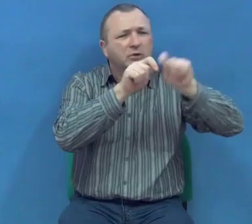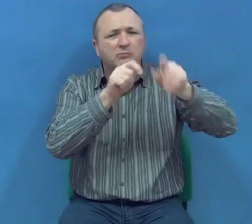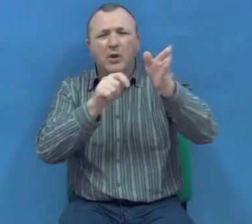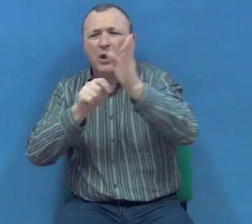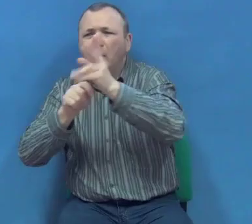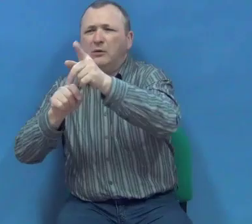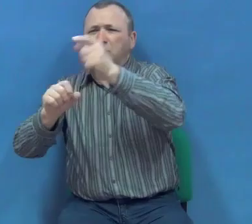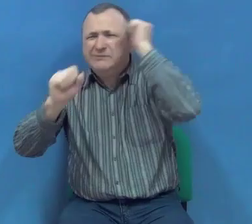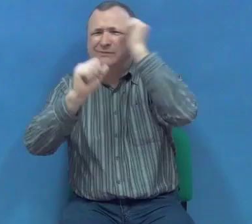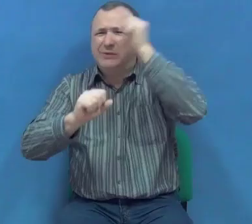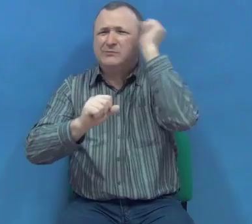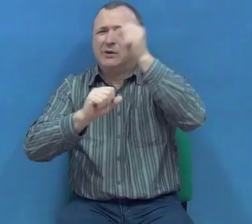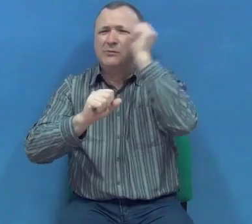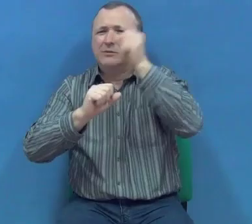W jedne drzwi walili bardzo mocno.